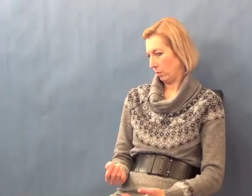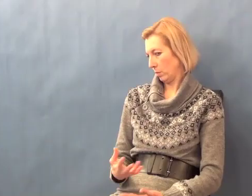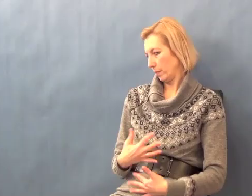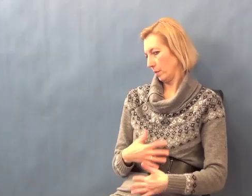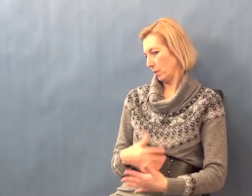Nie wolno? Dziwne.